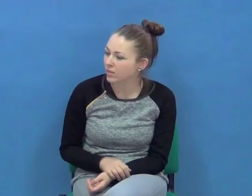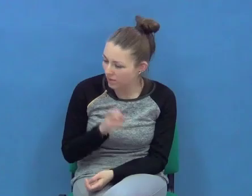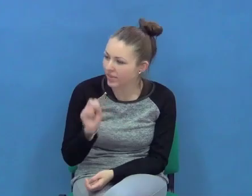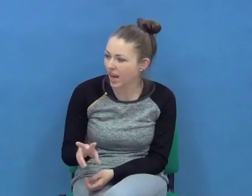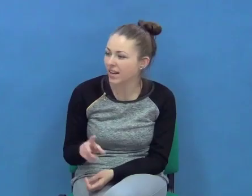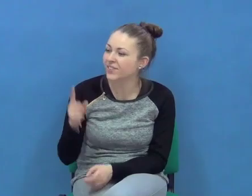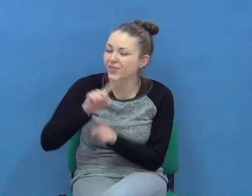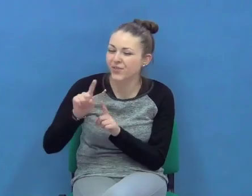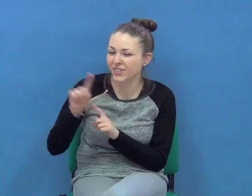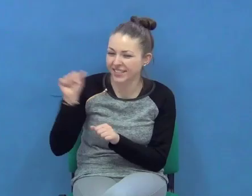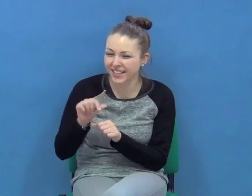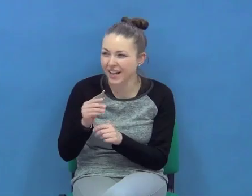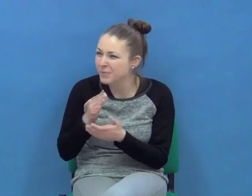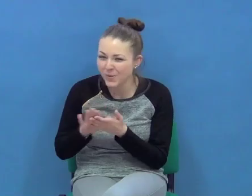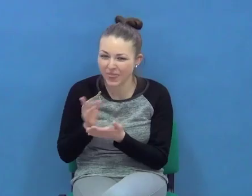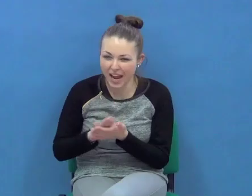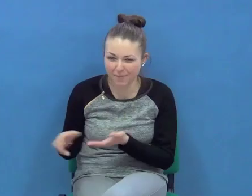Tak, u siostry jest bezpłatnie, za darmo...